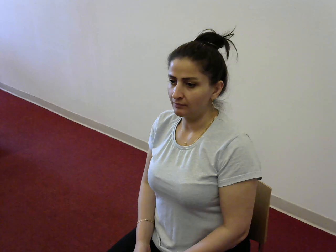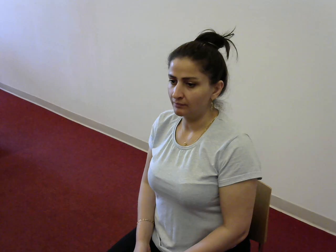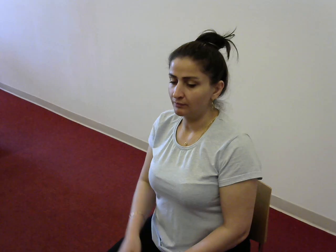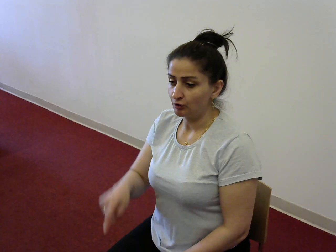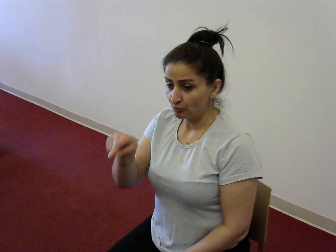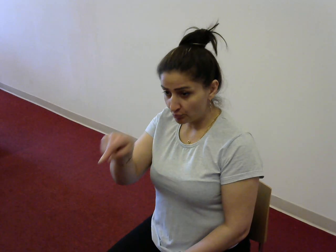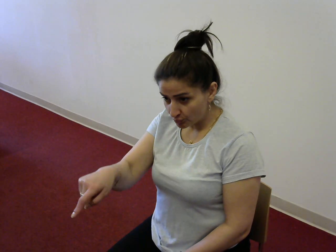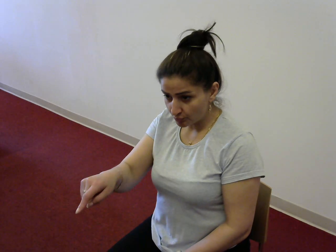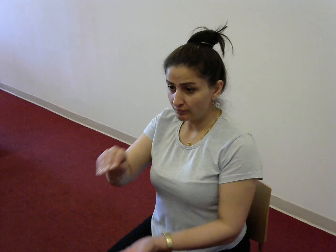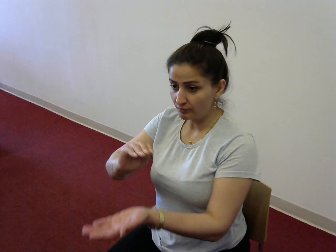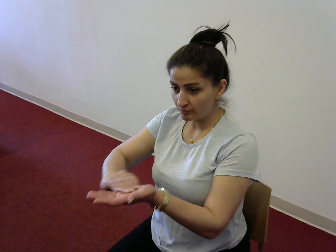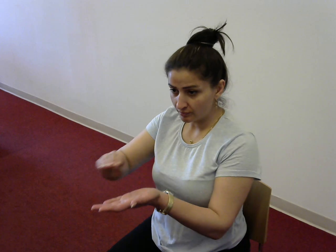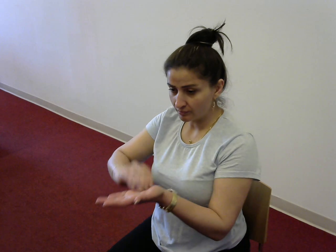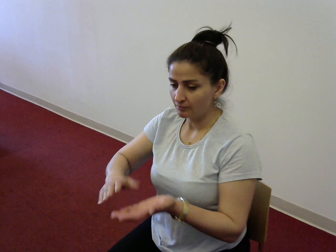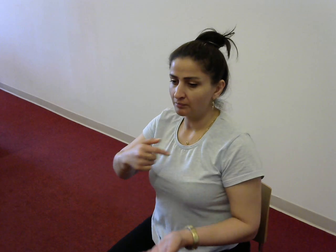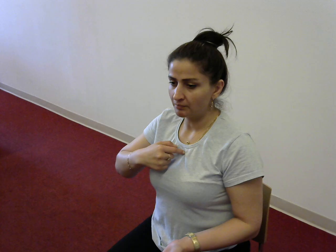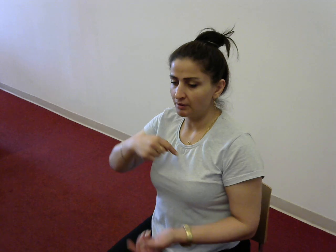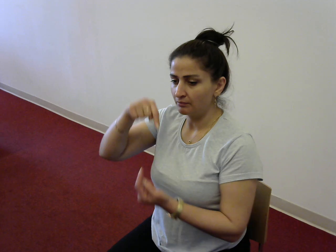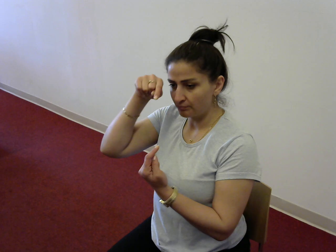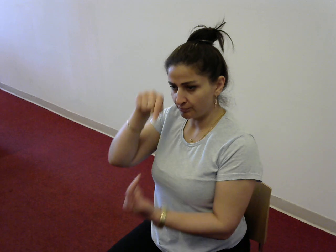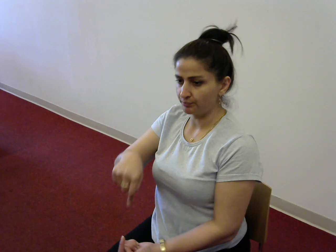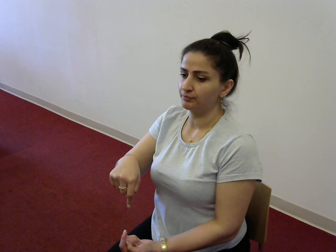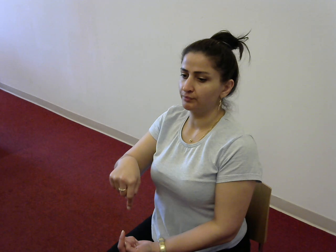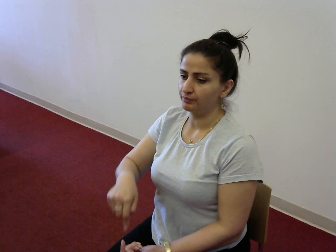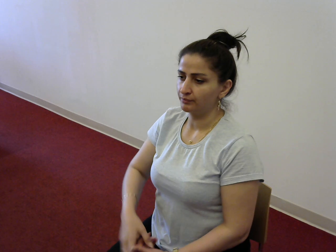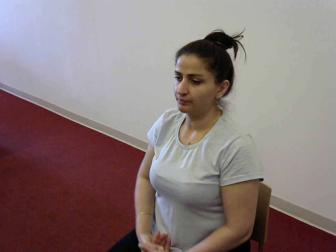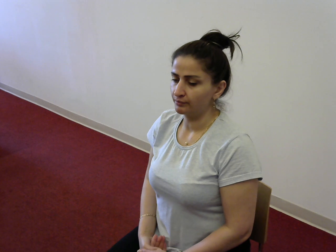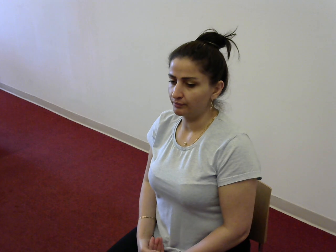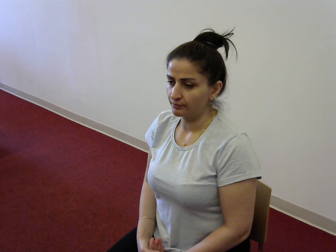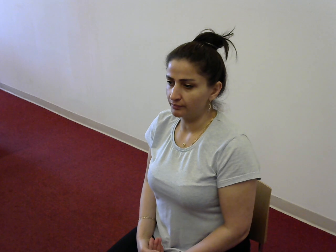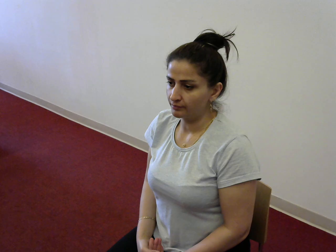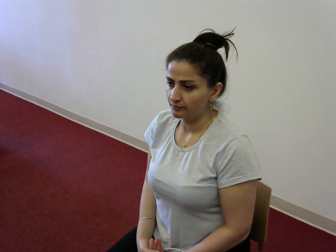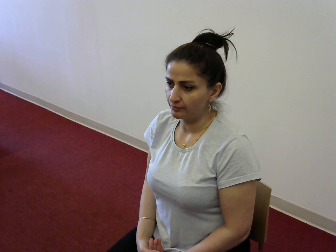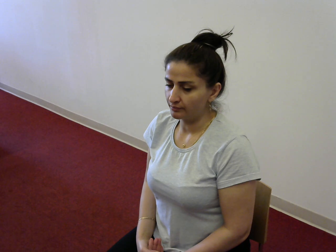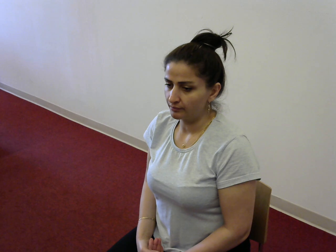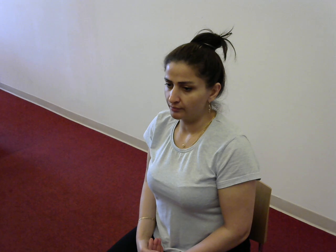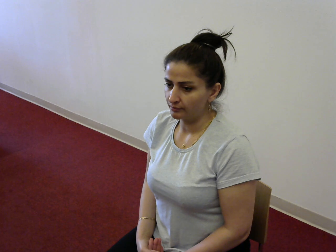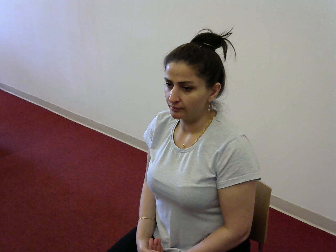Bu yazılar mənə aiddir